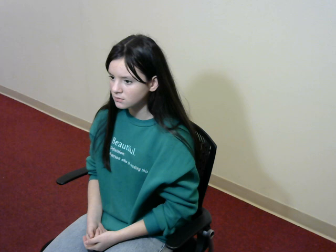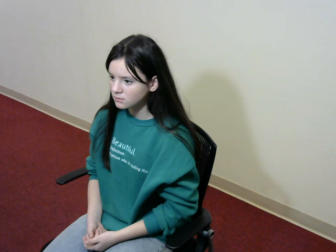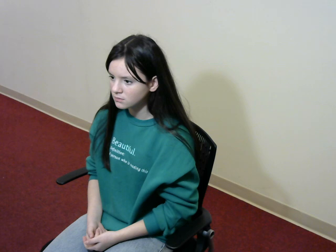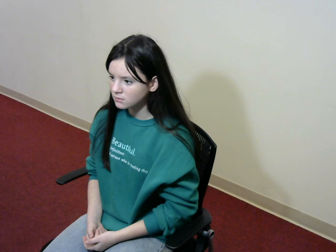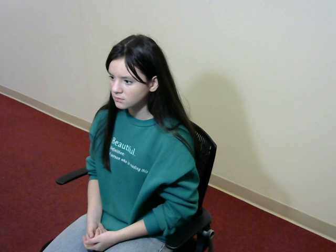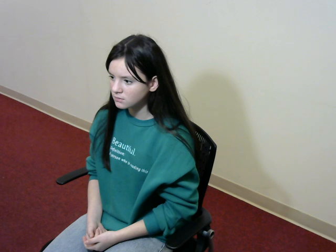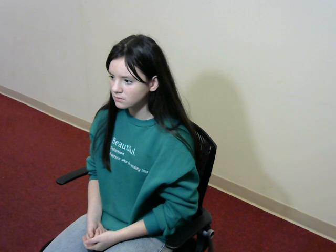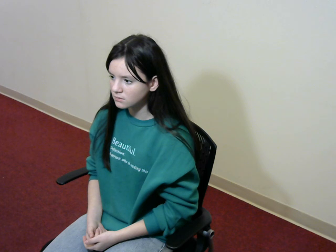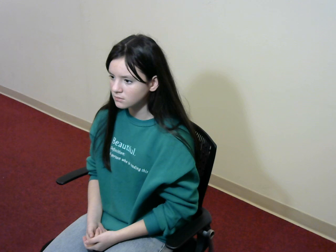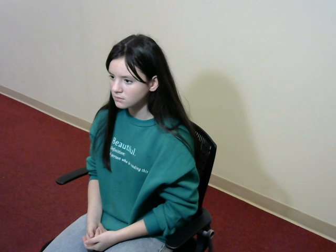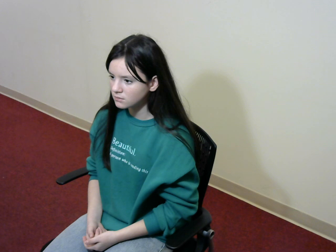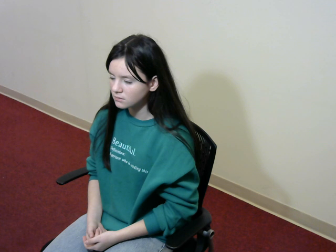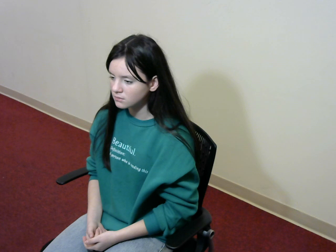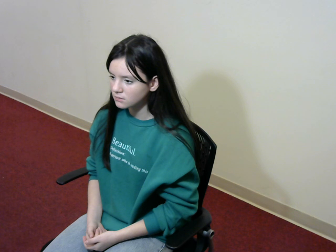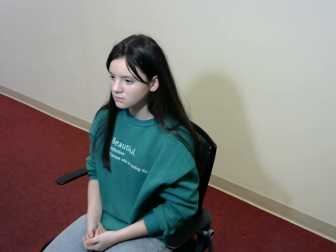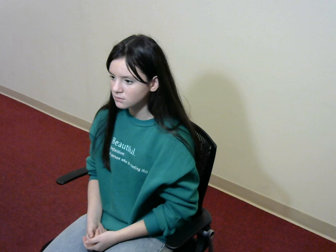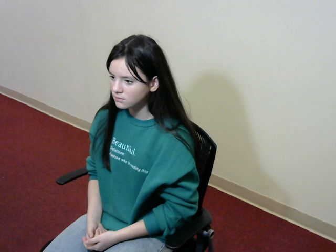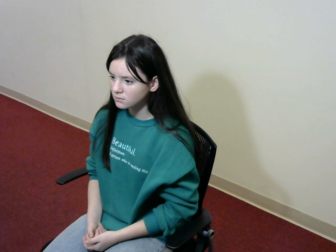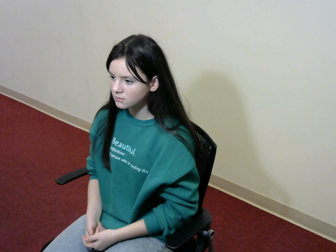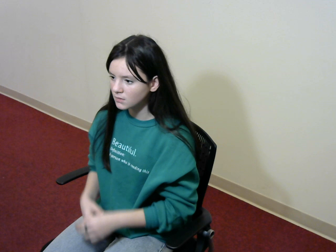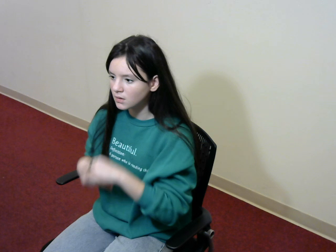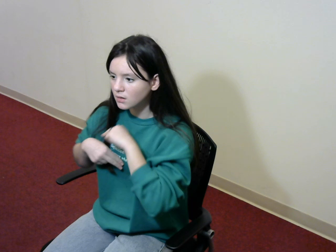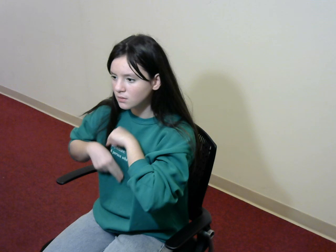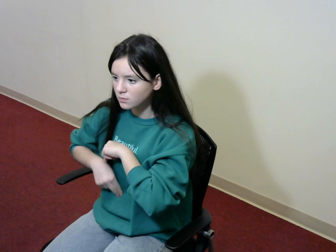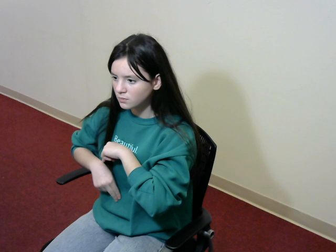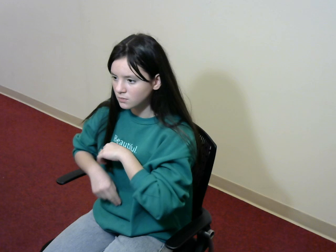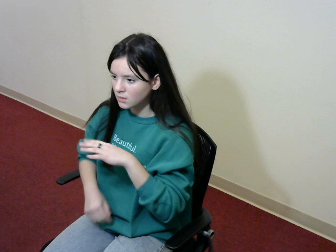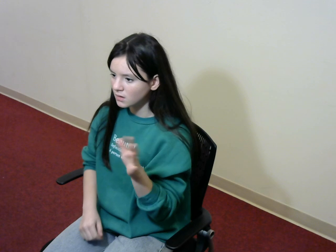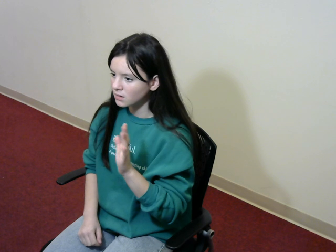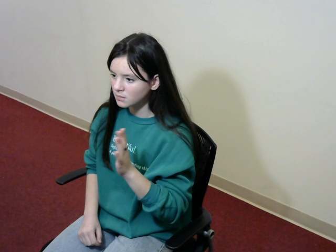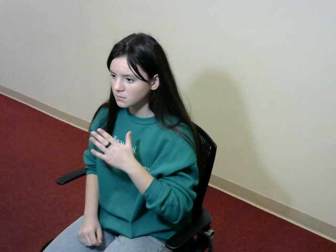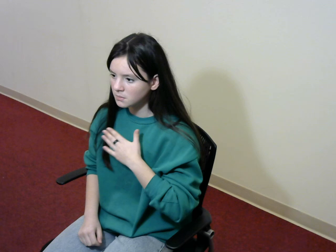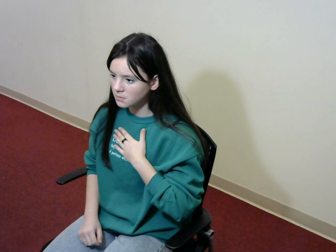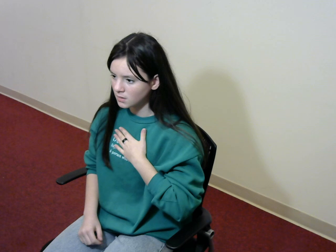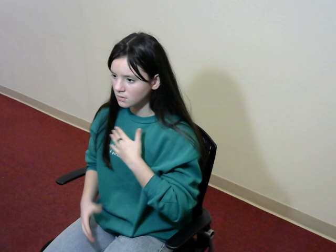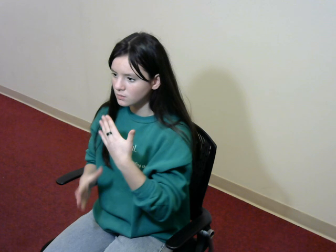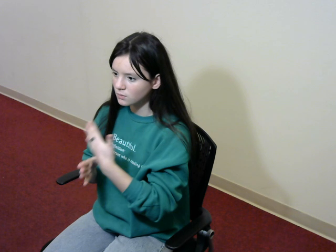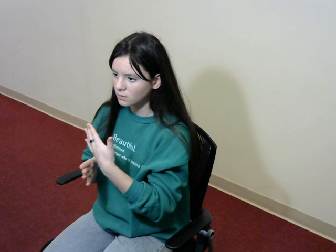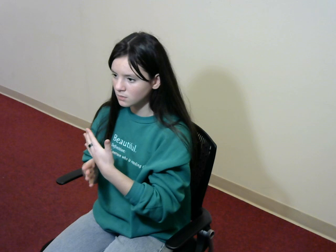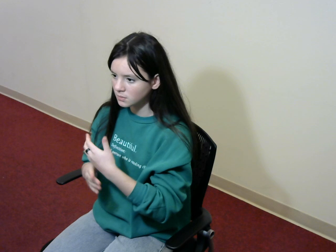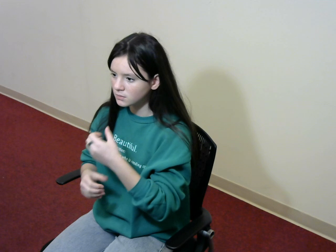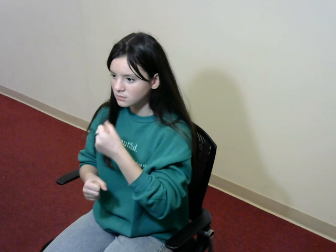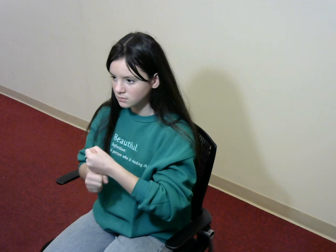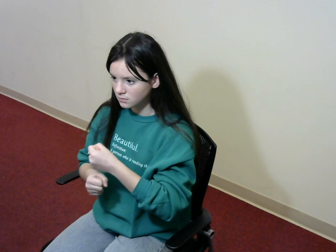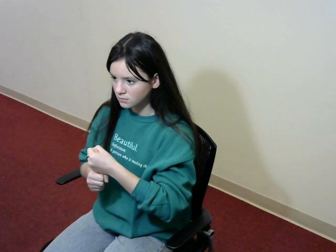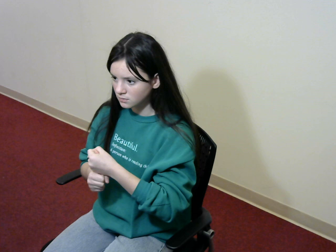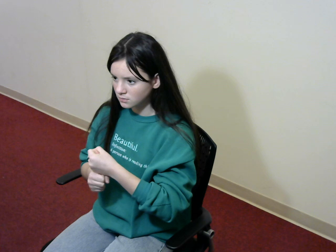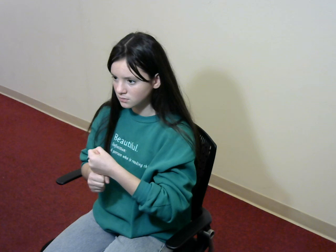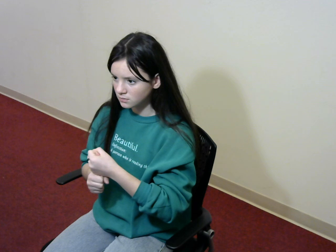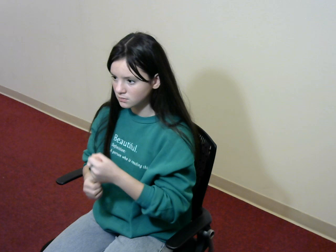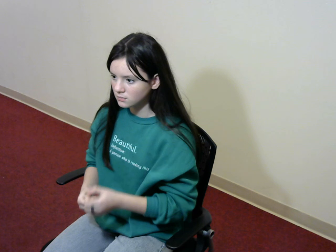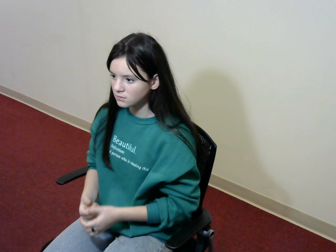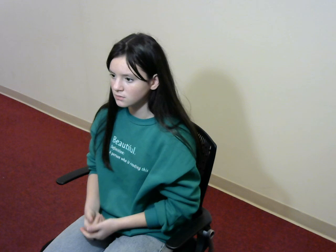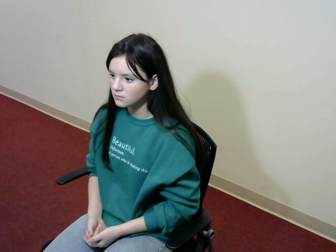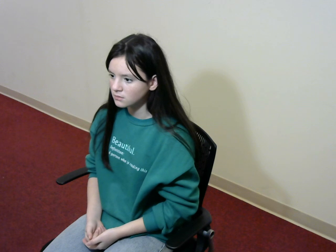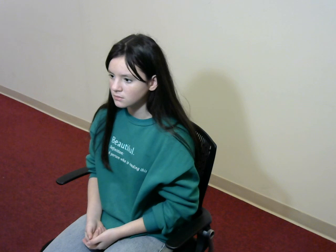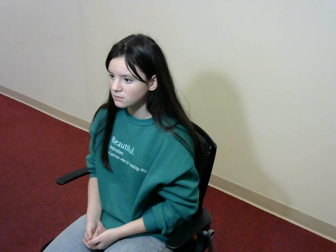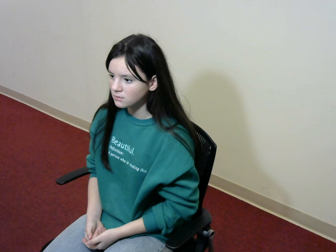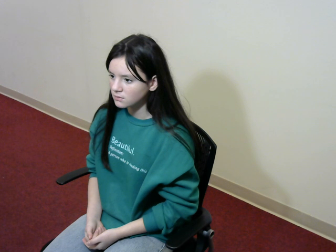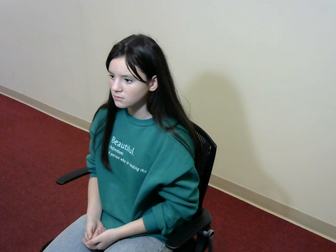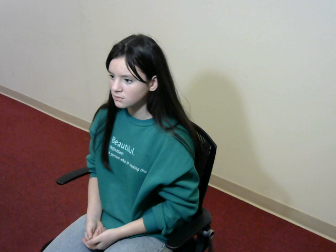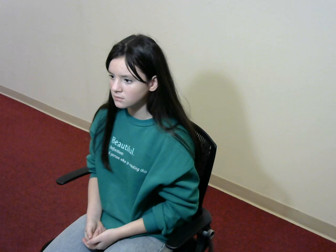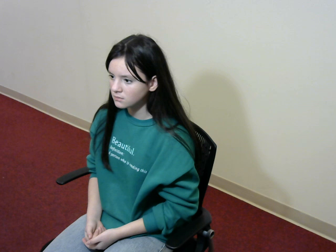Zəhmət olmasa, mənə kömək edin